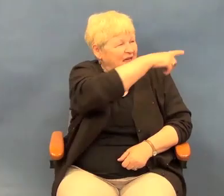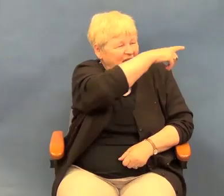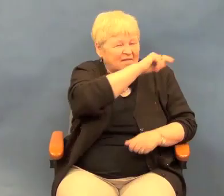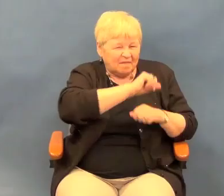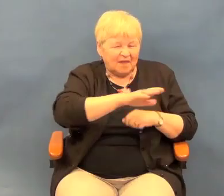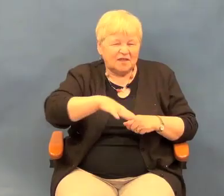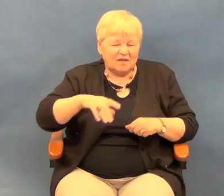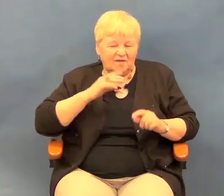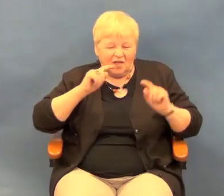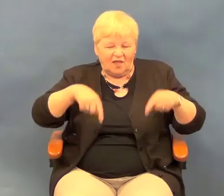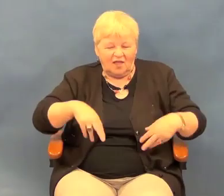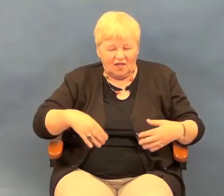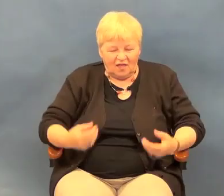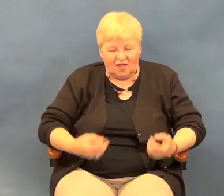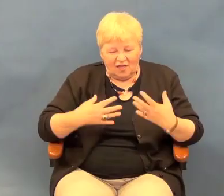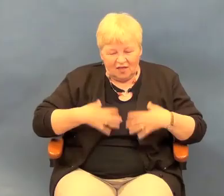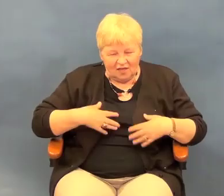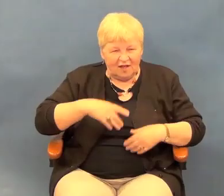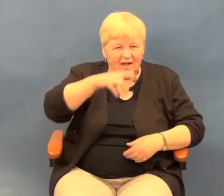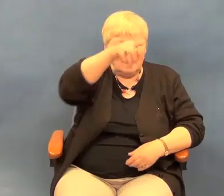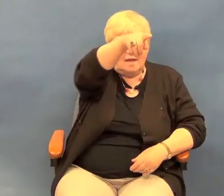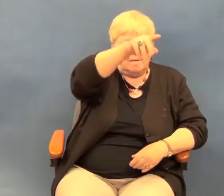Tam są dzieci, moczą nóżki i są całe mokre.